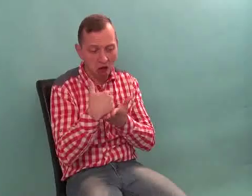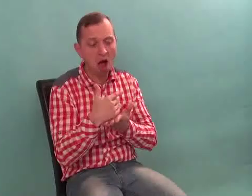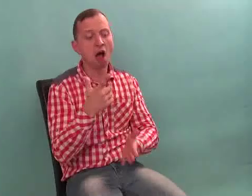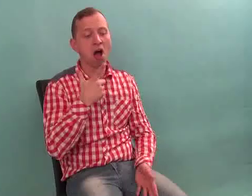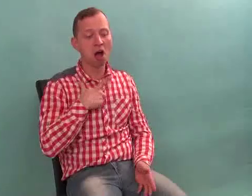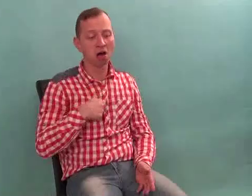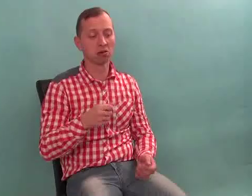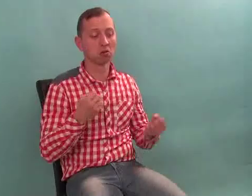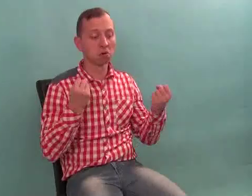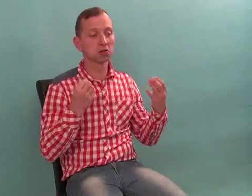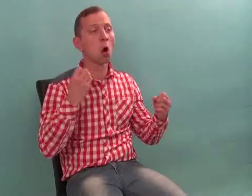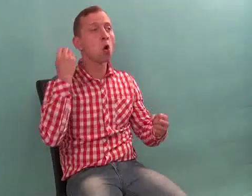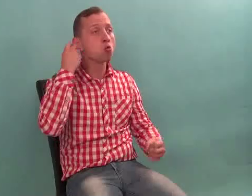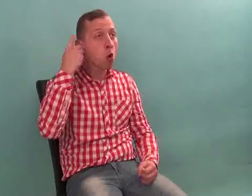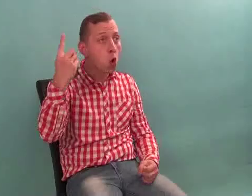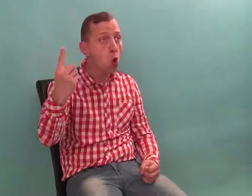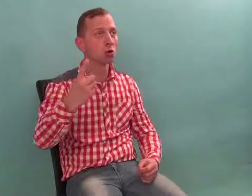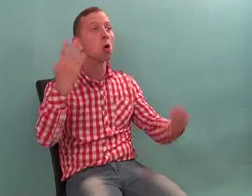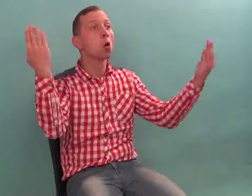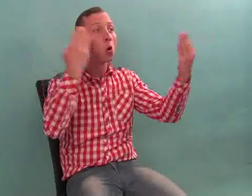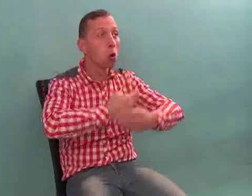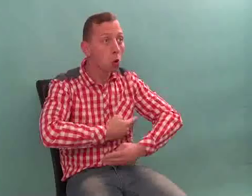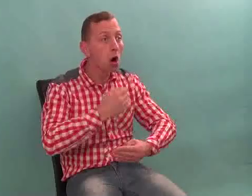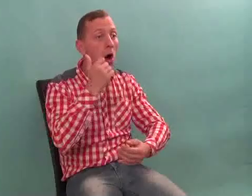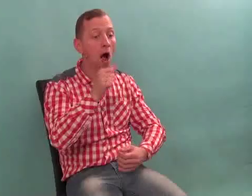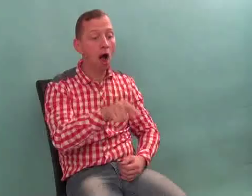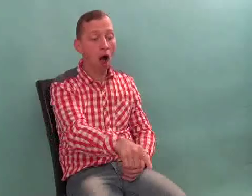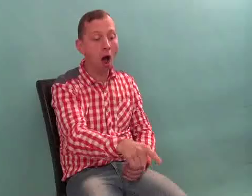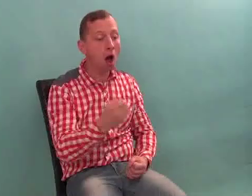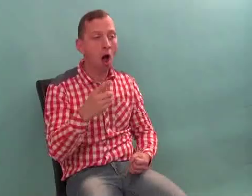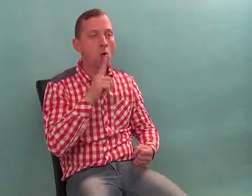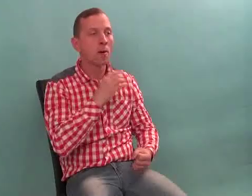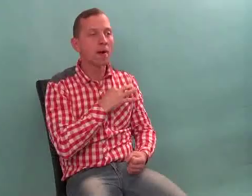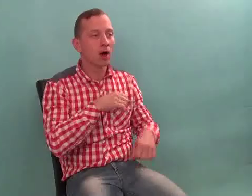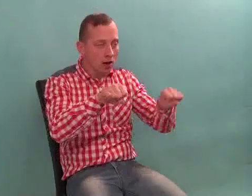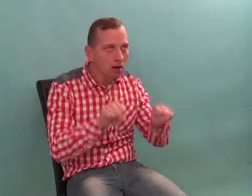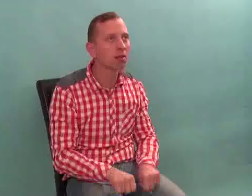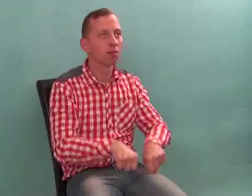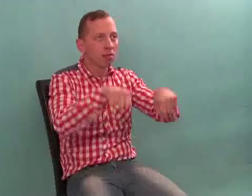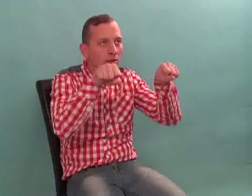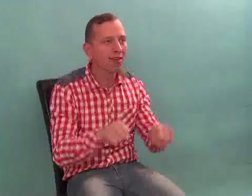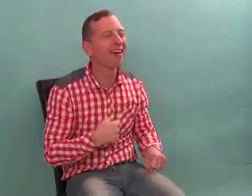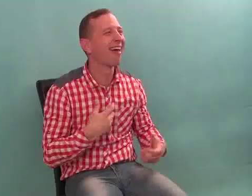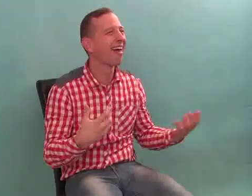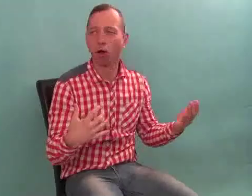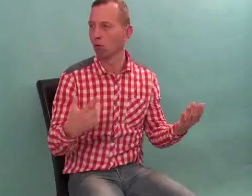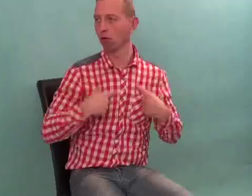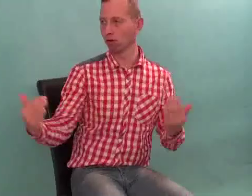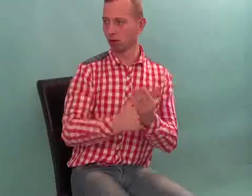Aha! Już wiem, jak pociąg trąbi to słychać i zamyka się szlaban, a prywatną drezyną to nie słychać, z zaskoczenia może być wypadek.